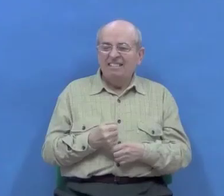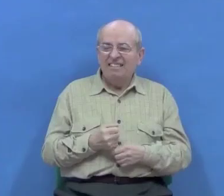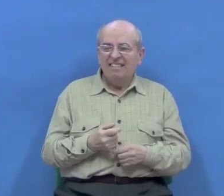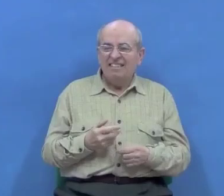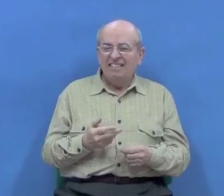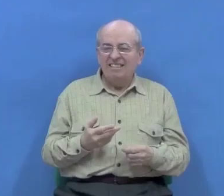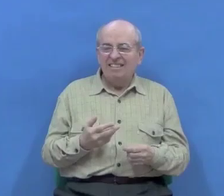Praca.